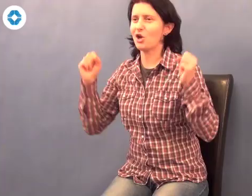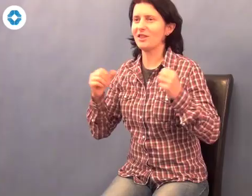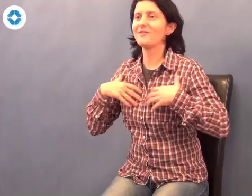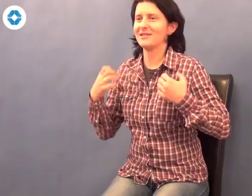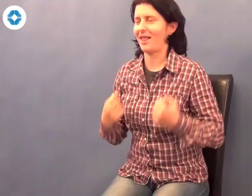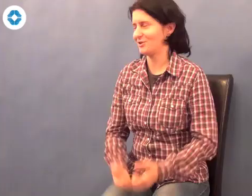Przestraszył się.